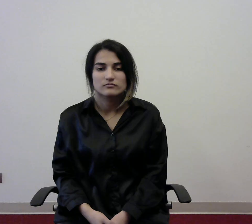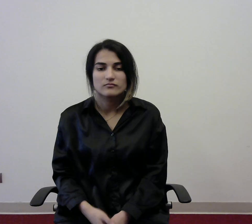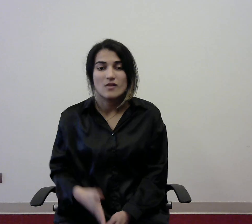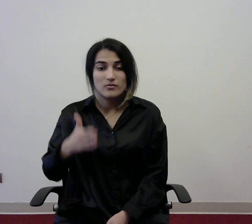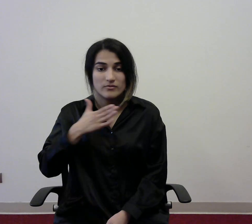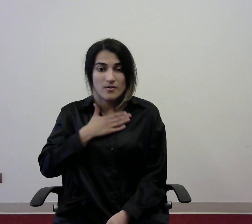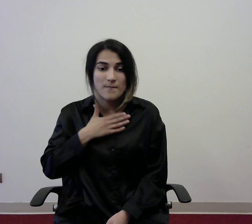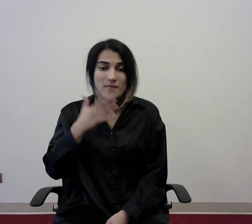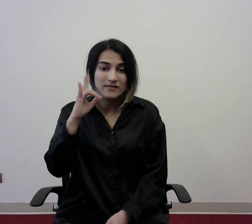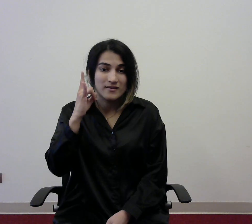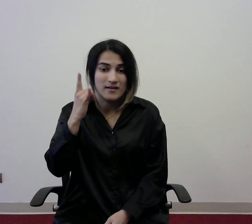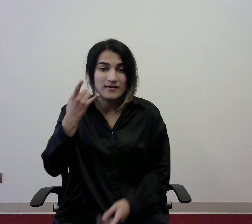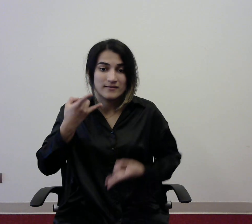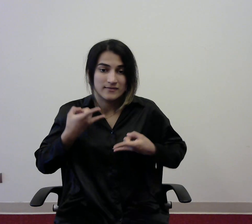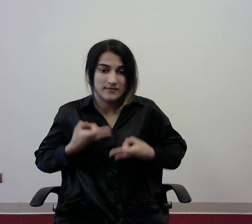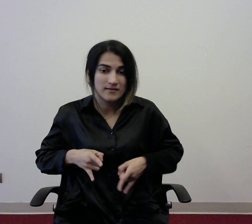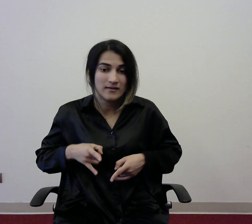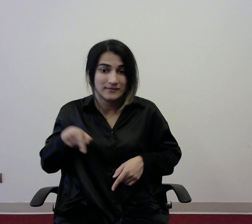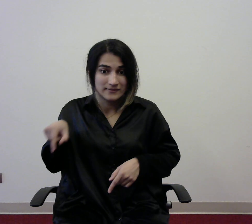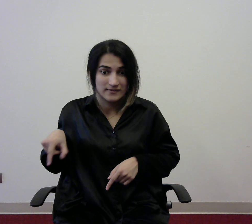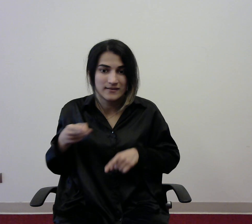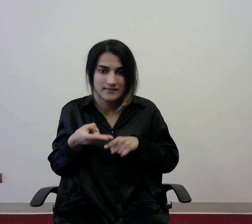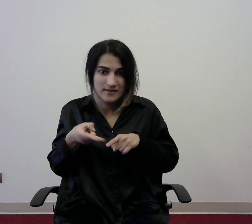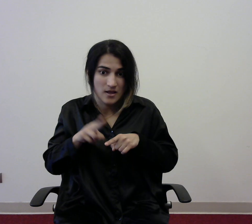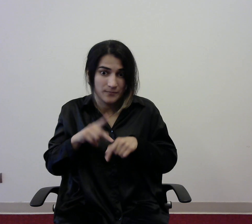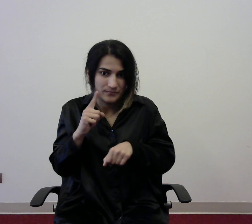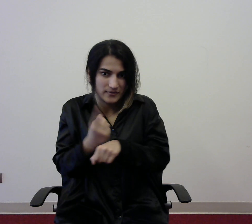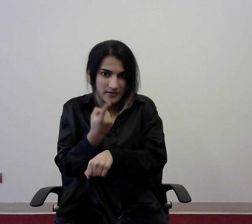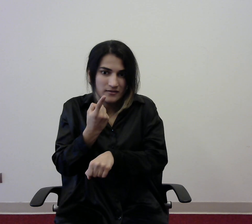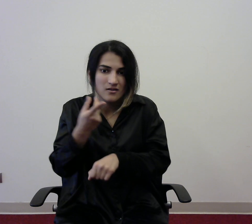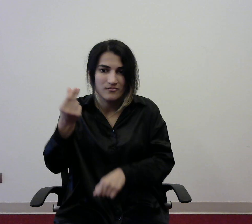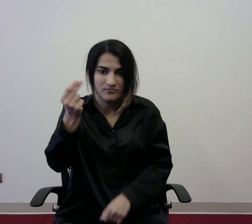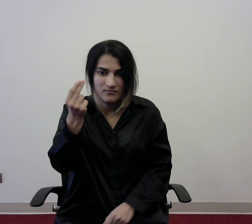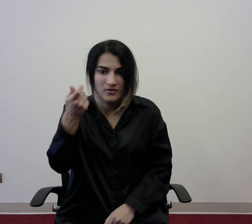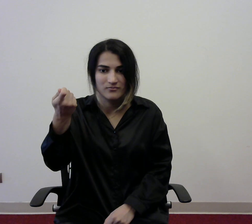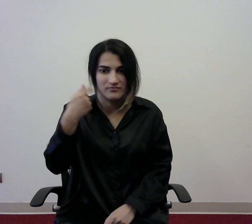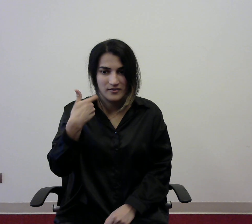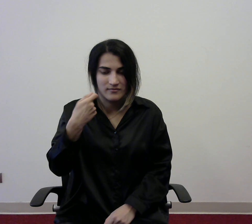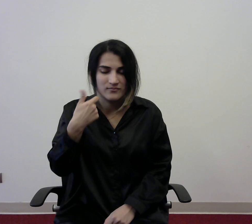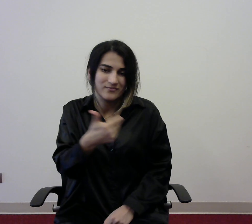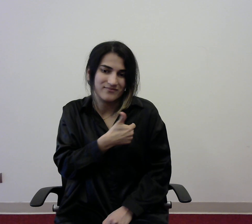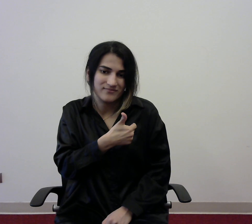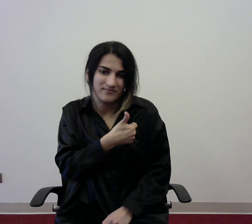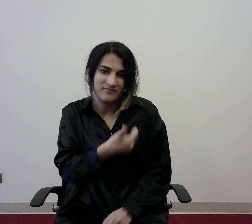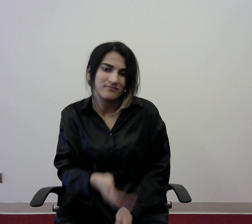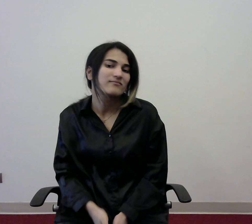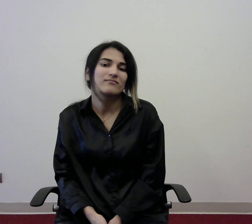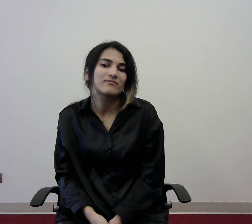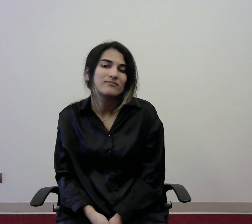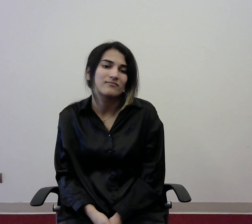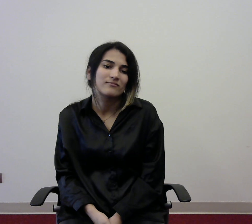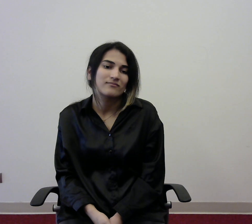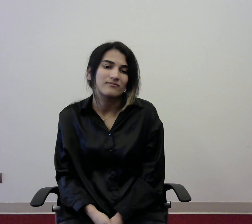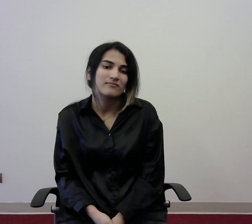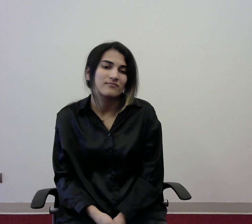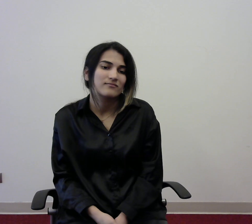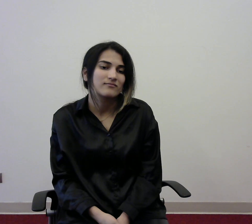Mənim uşağım anadan olub, ona görə birdəfəlik müavinət almaq istəyirəm